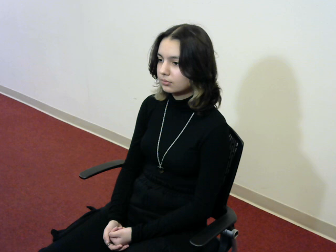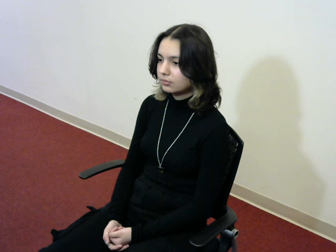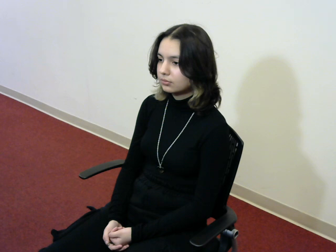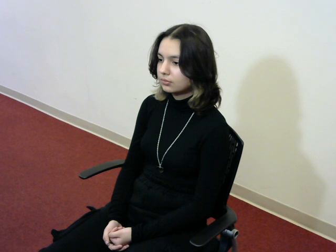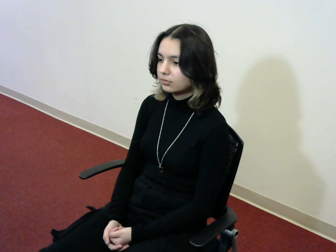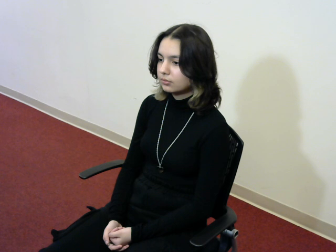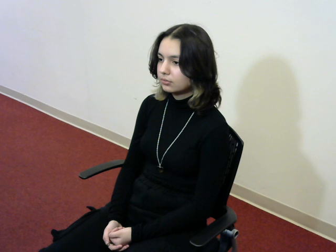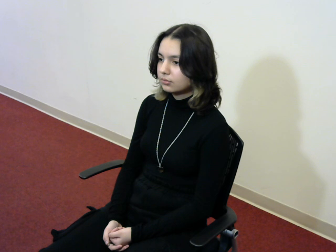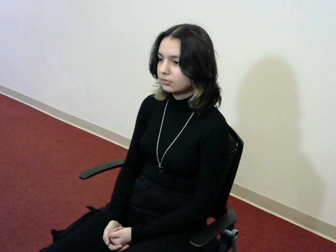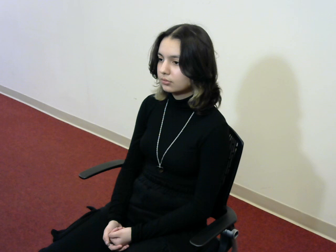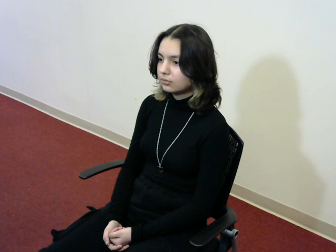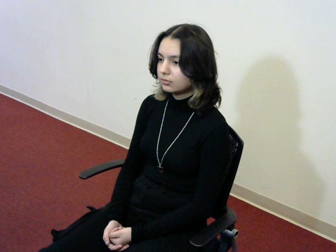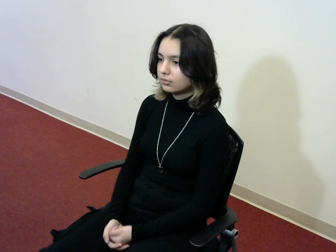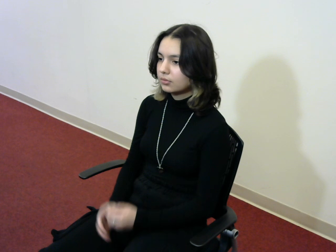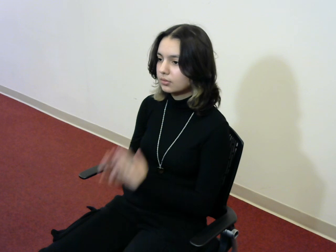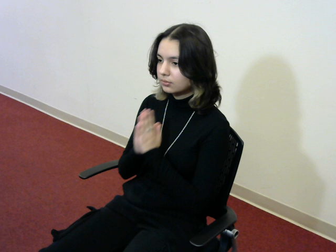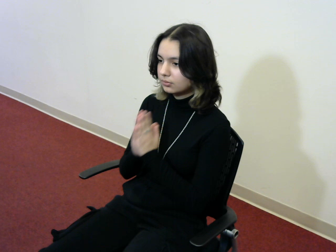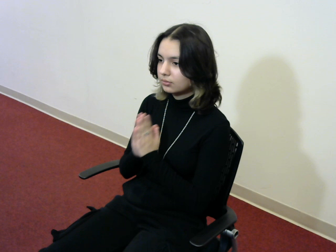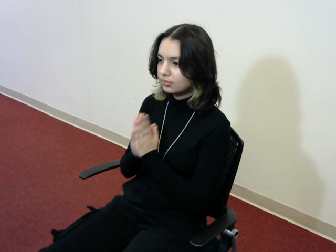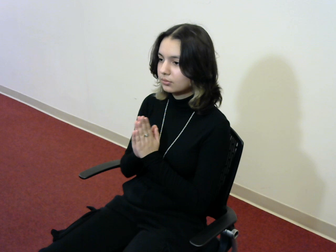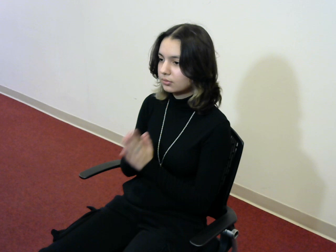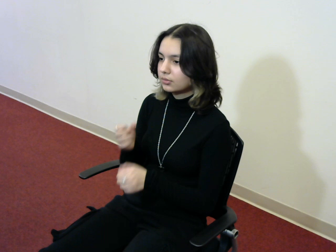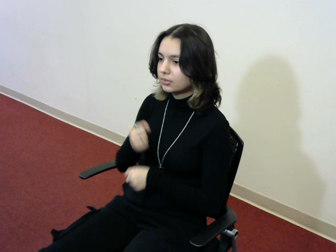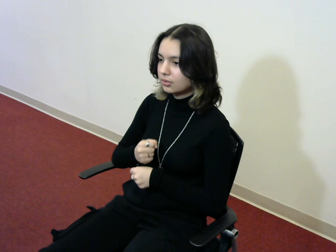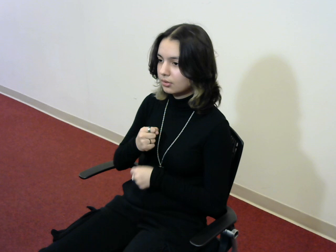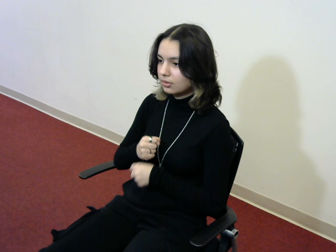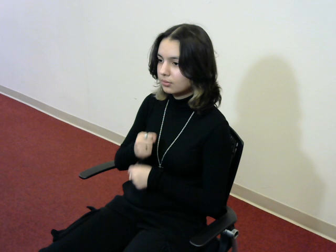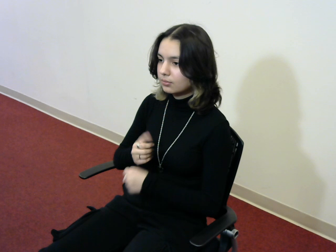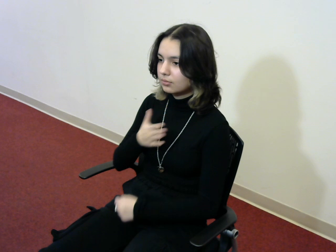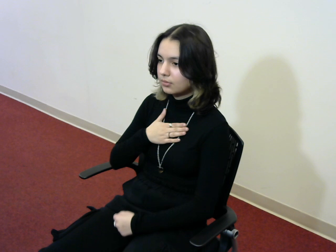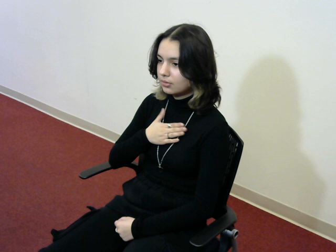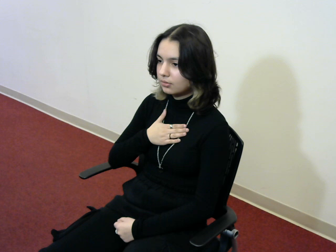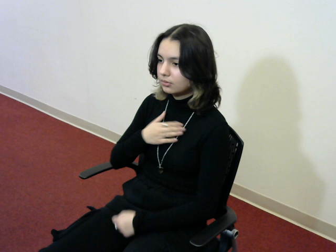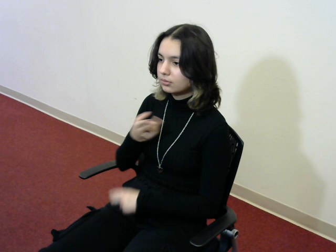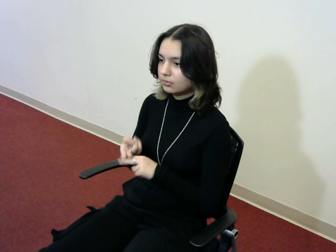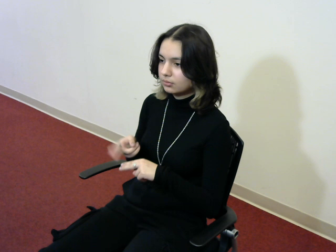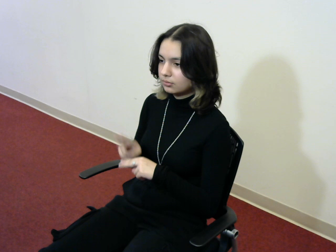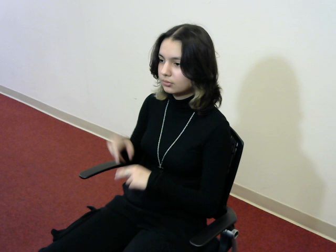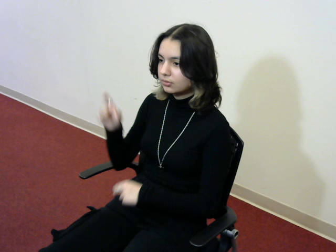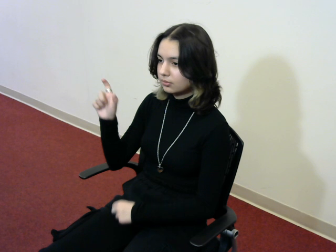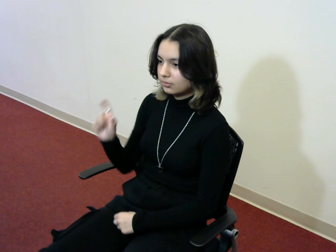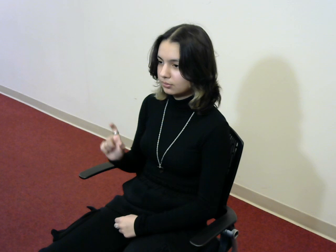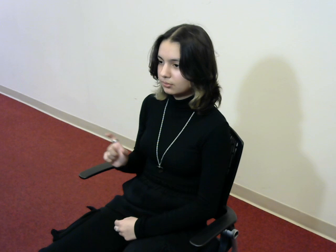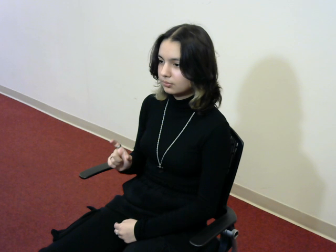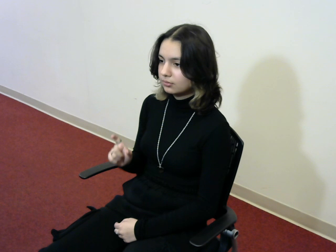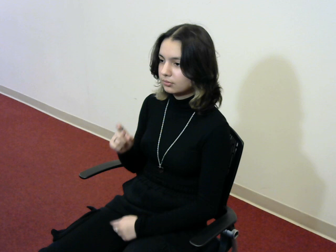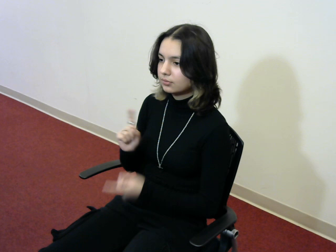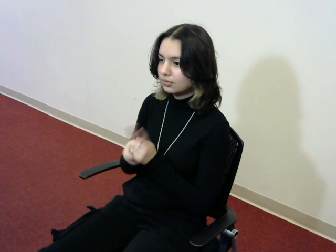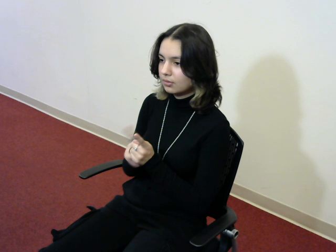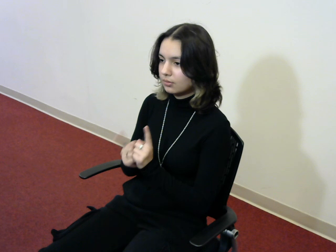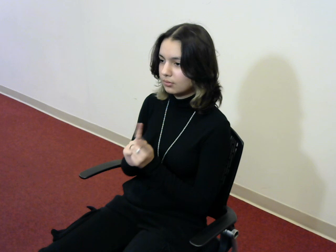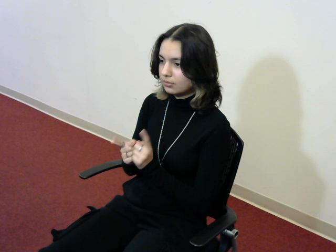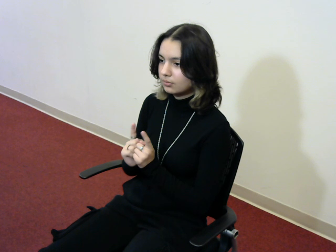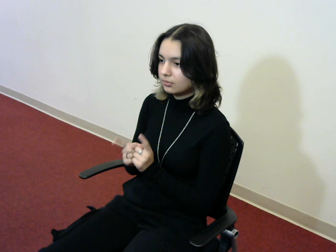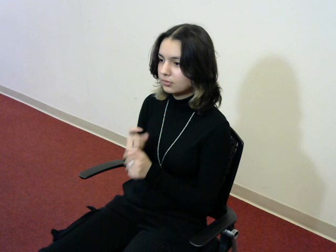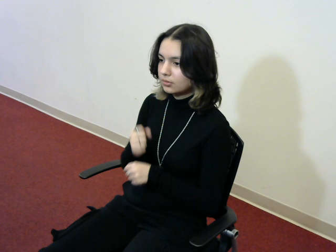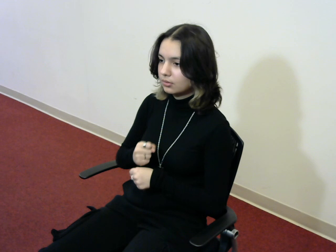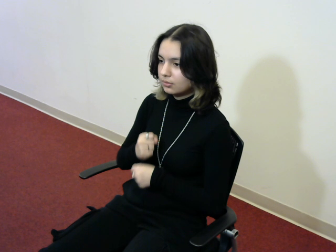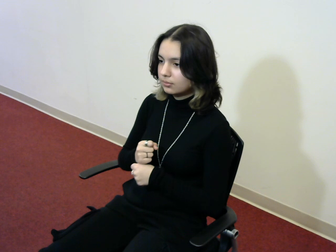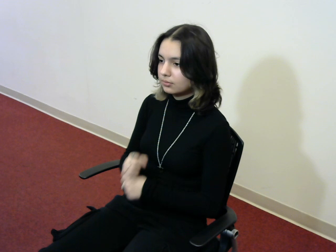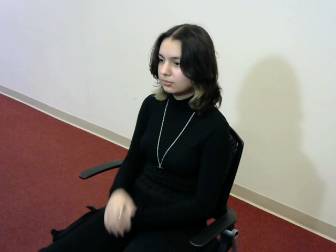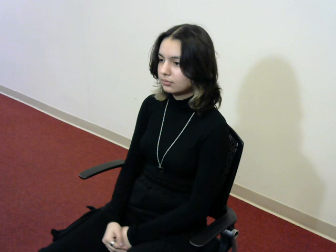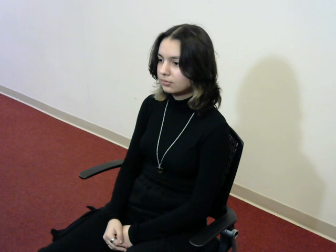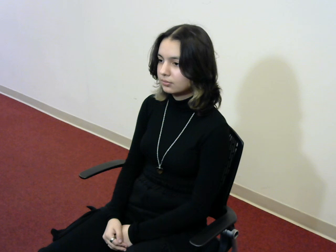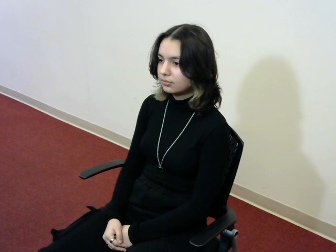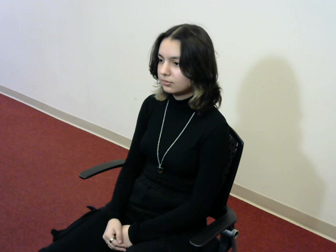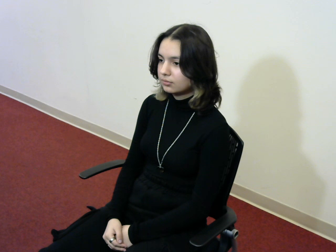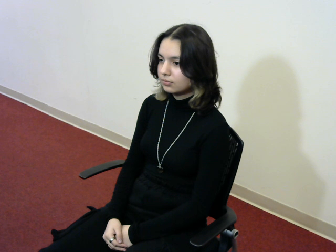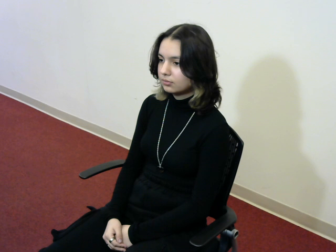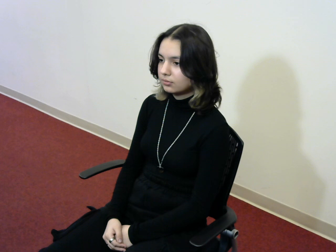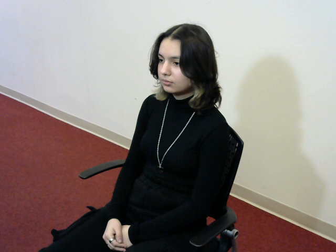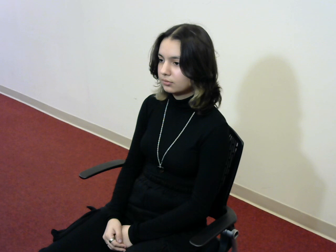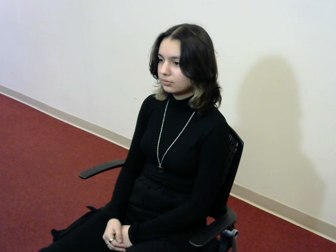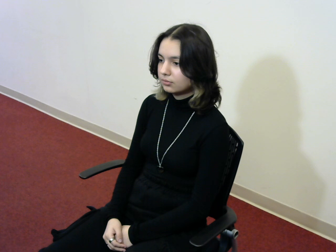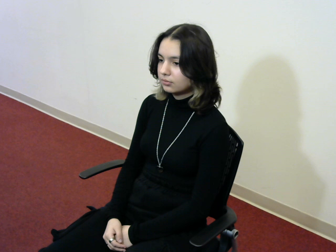Xahiş edirəm, mənə bu şeiri tərcümə edin